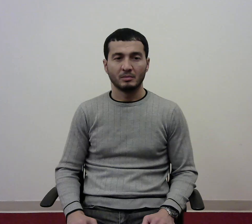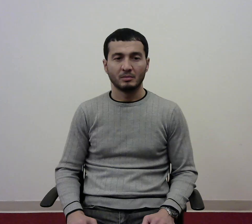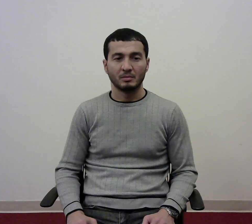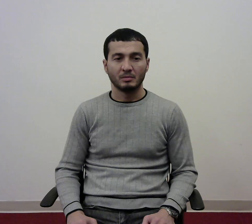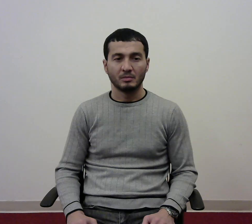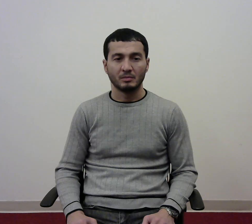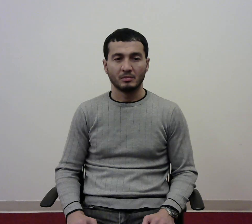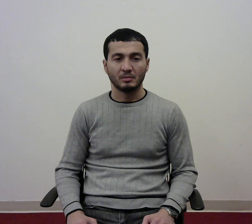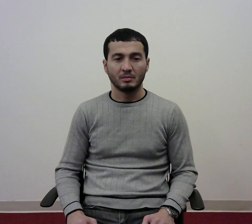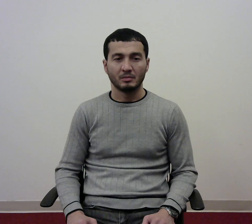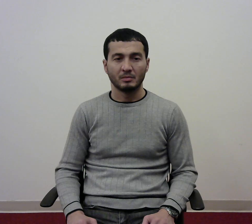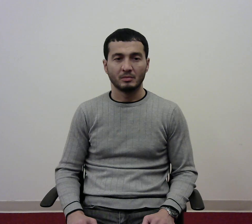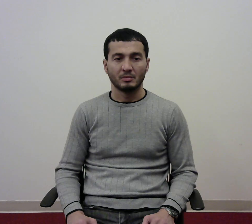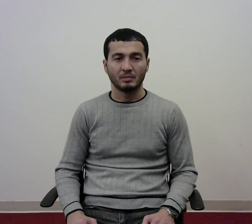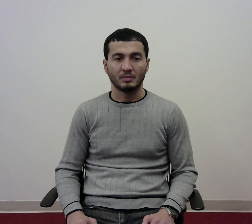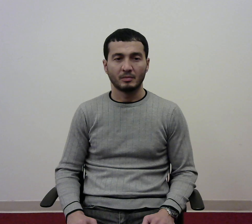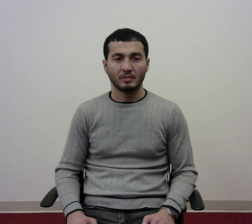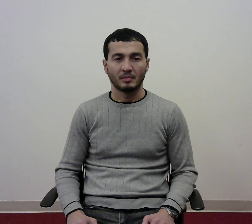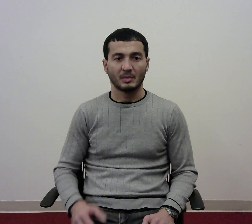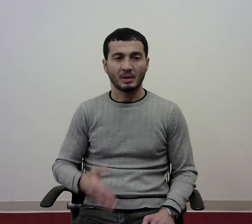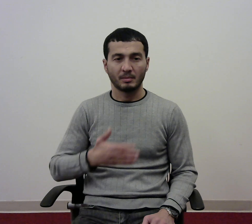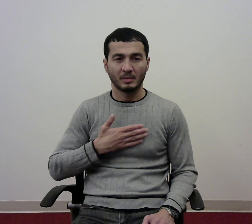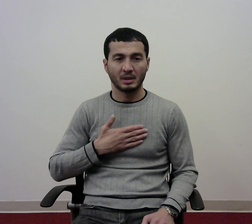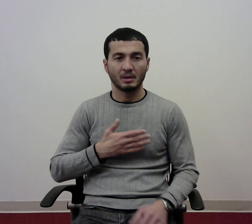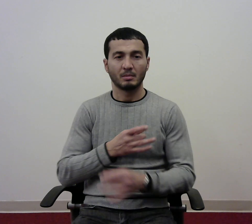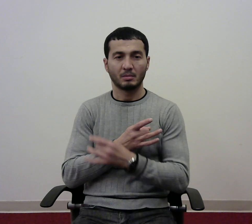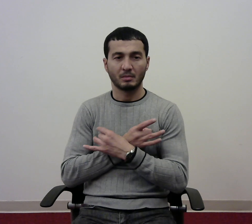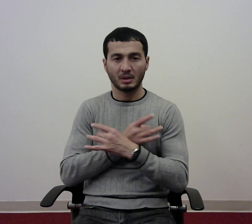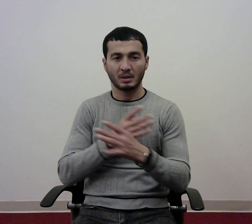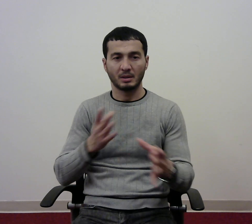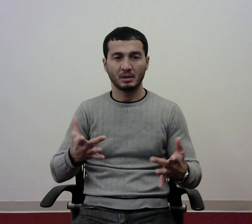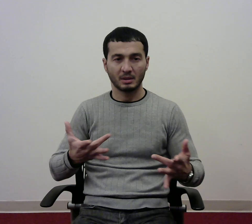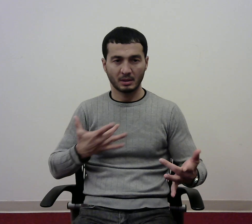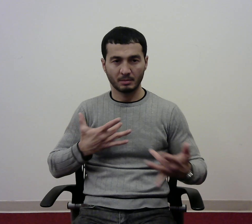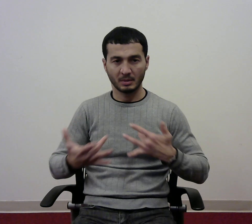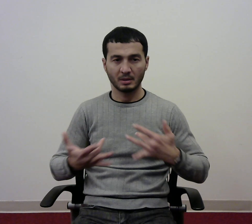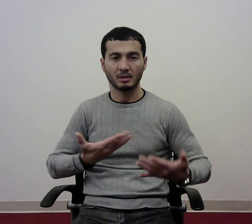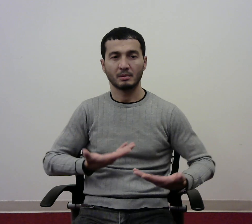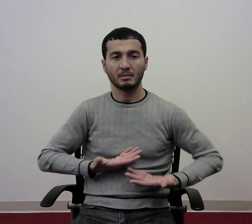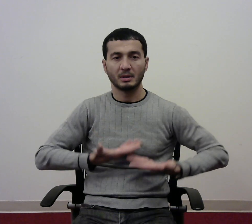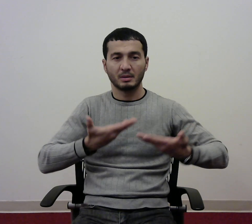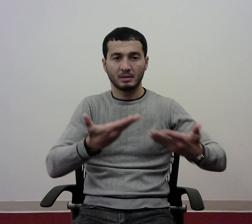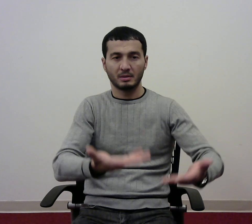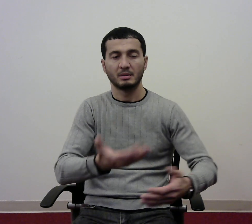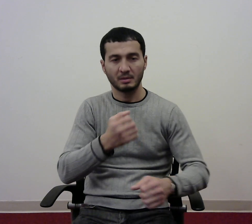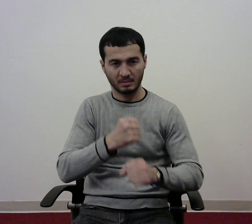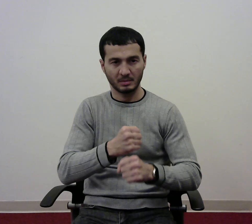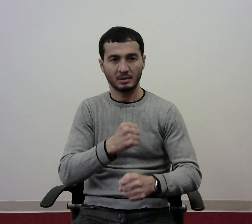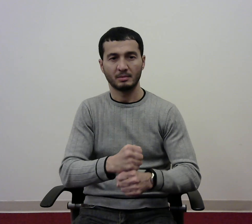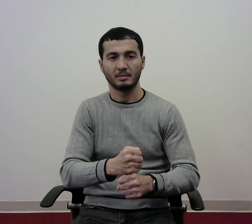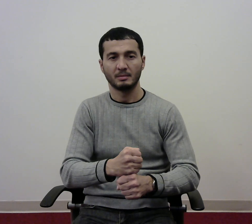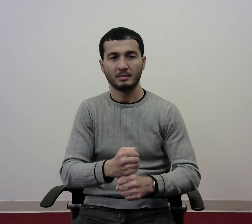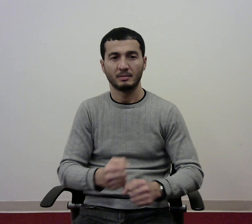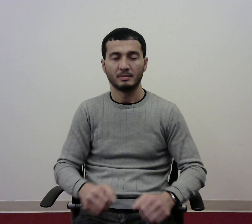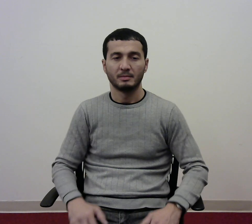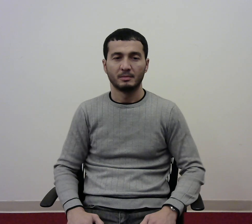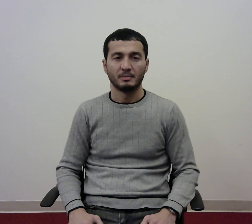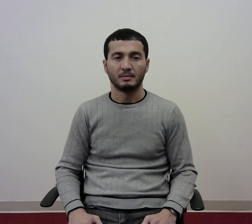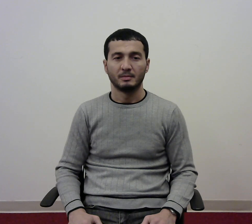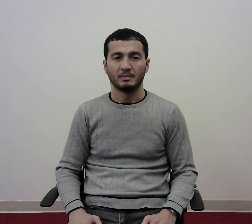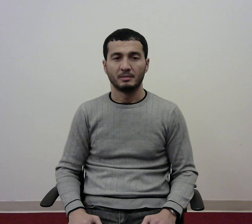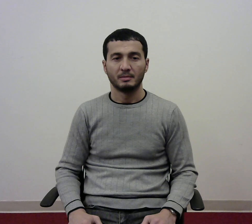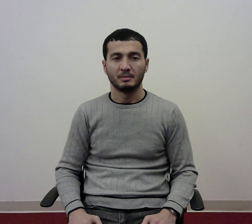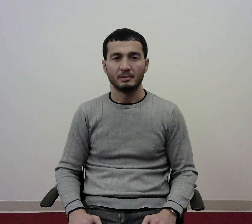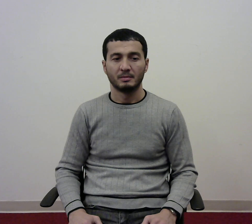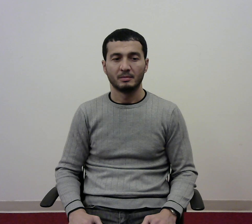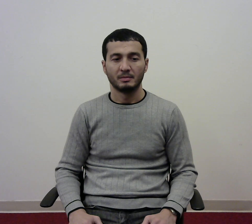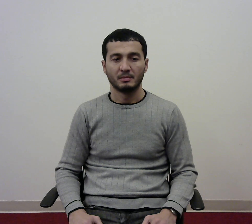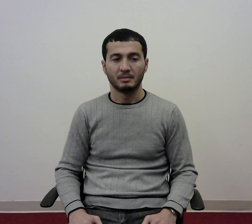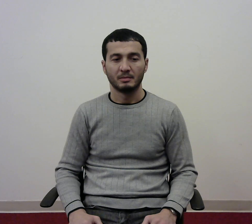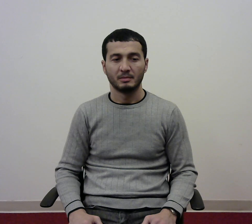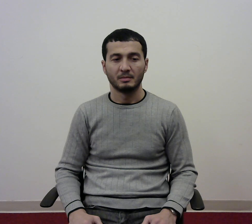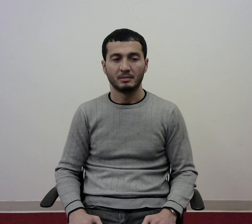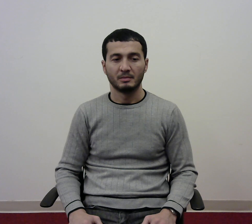Məni bayram tədbirinə dəvət ediblər